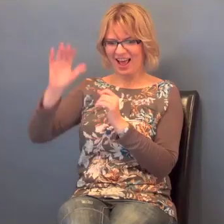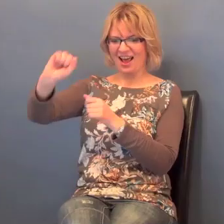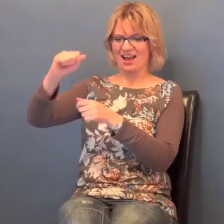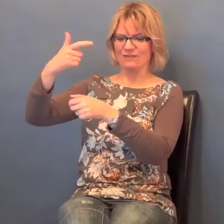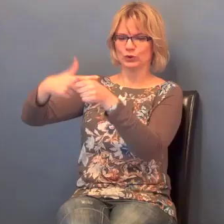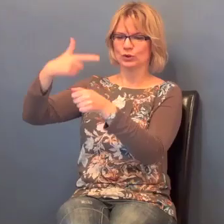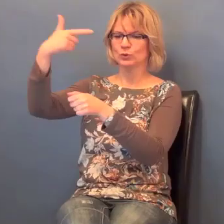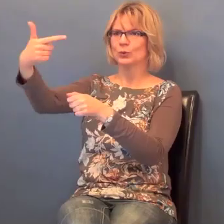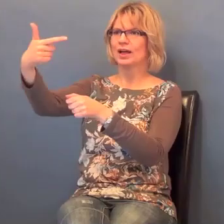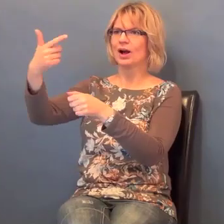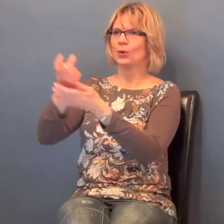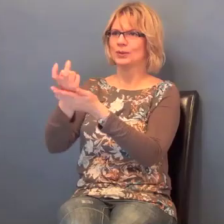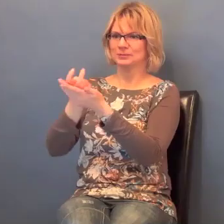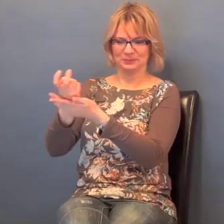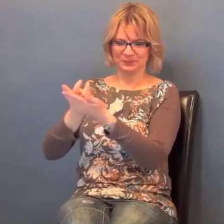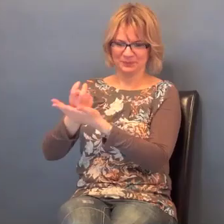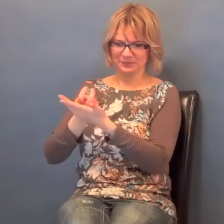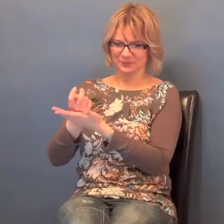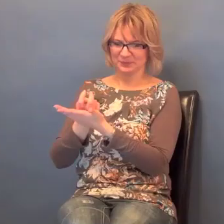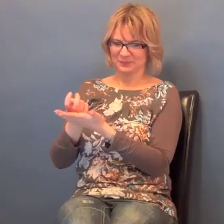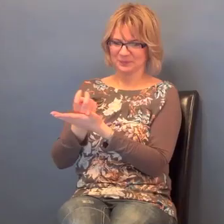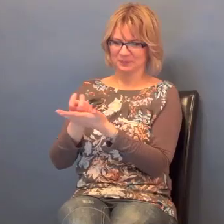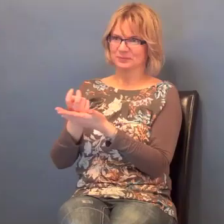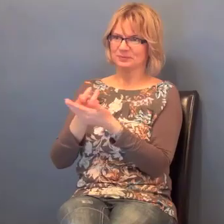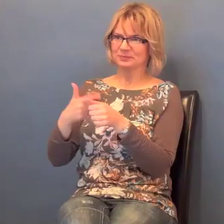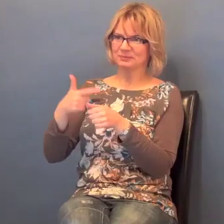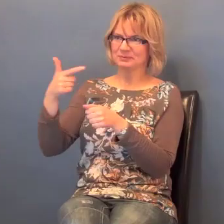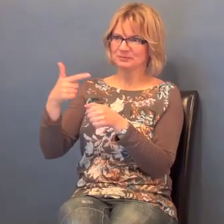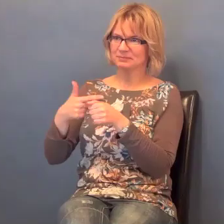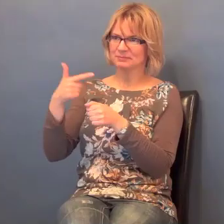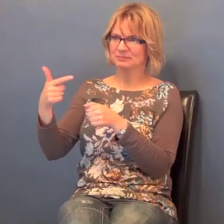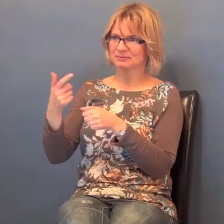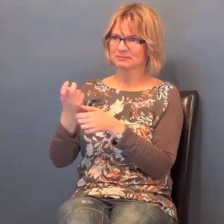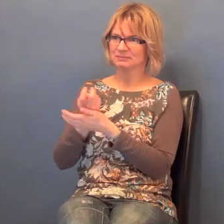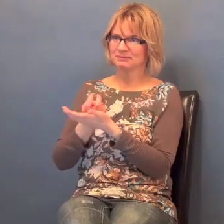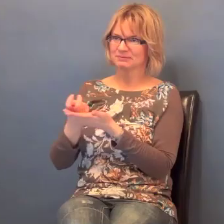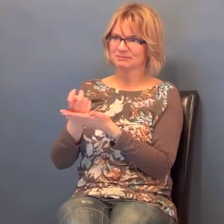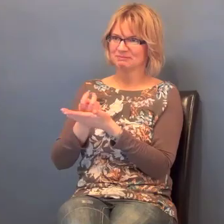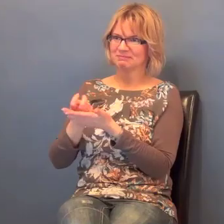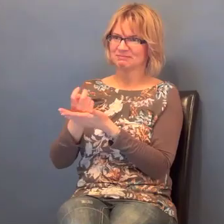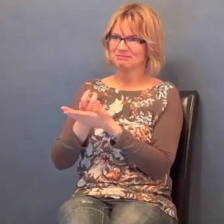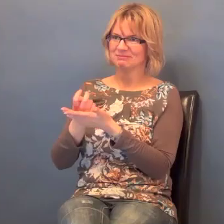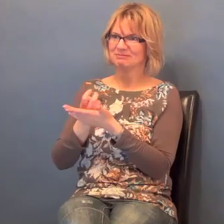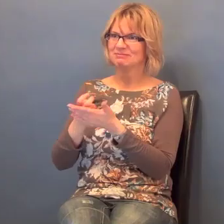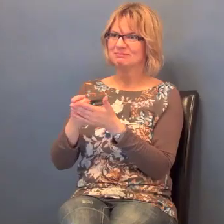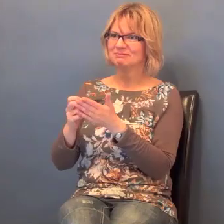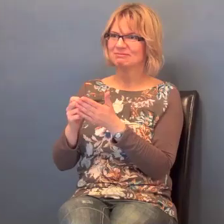A dwudziestego drugiego lutego?